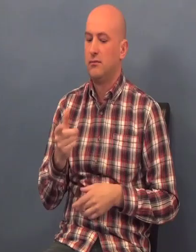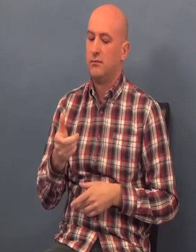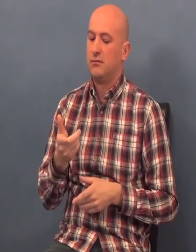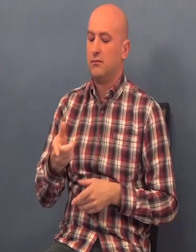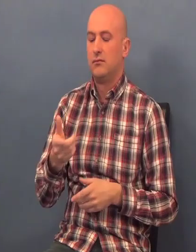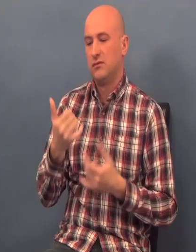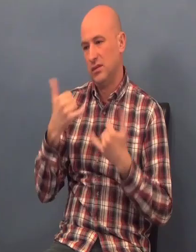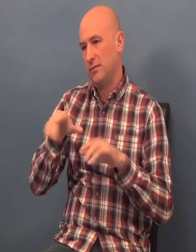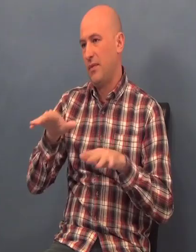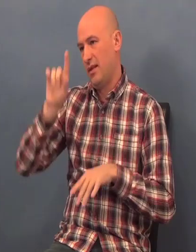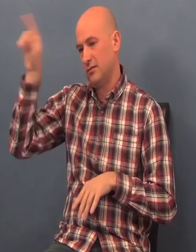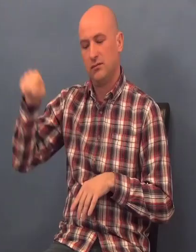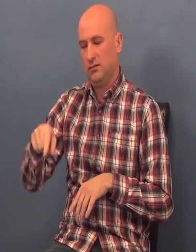Można w innym miejscu.